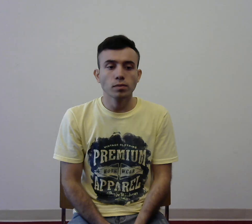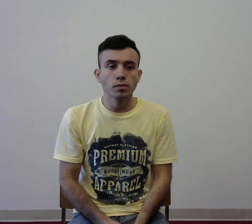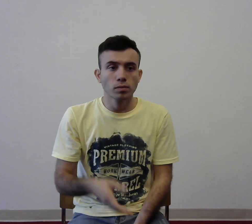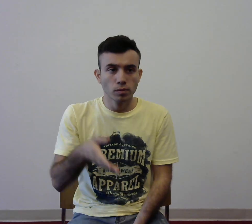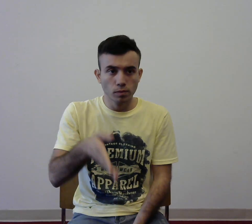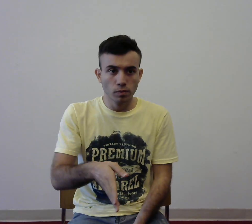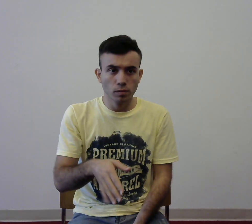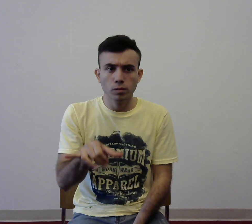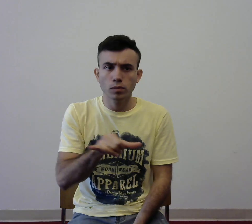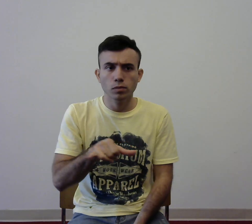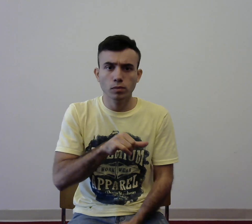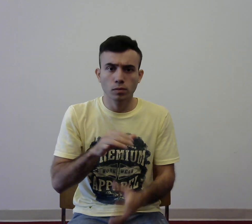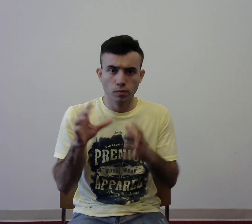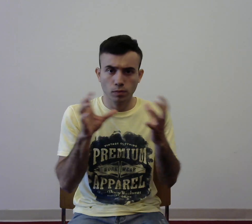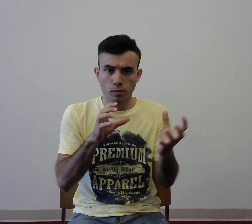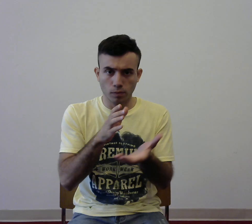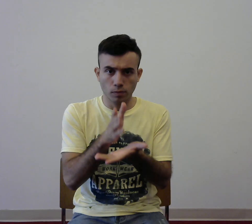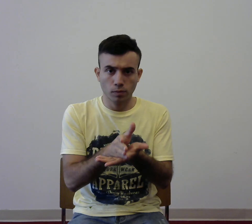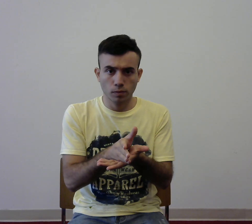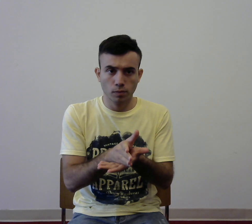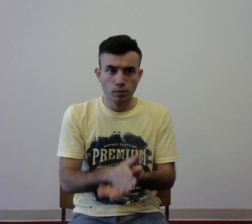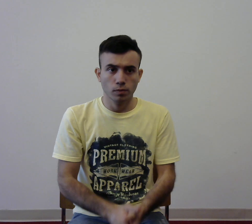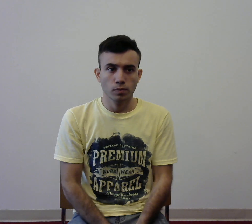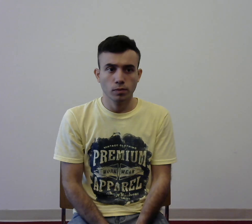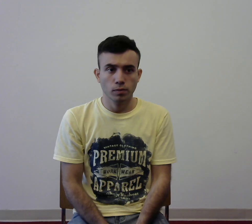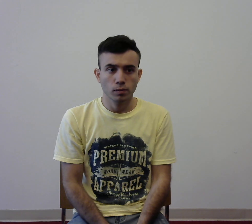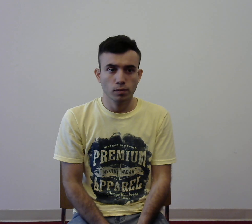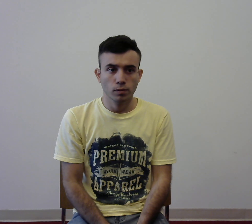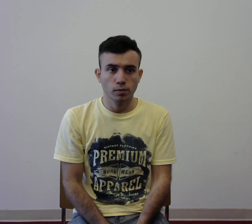Burda harda avtobus var?